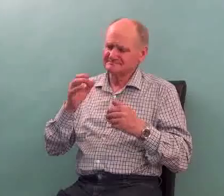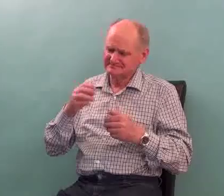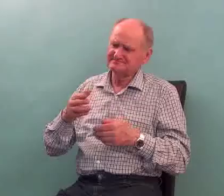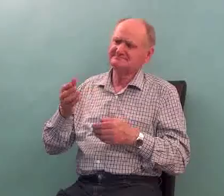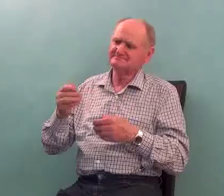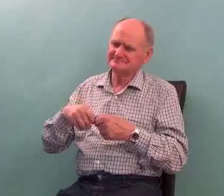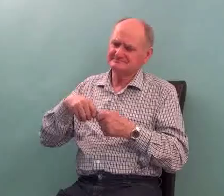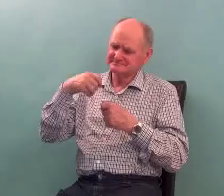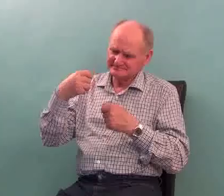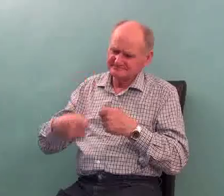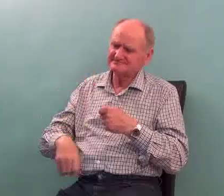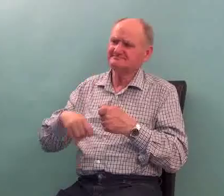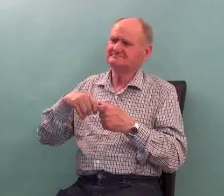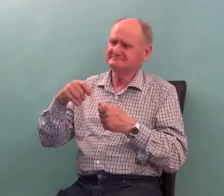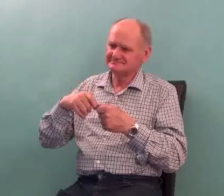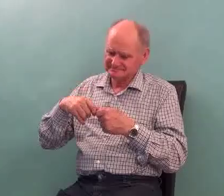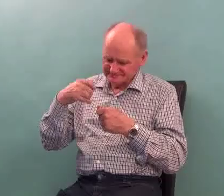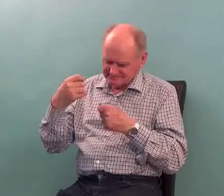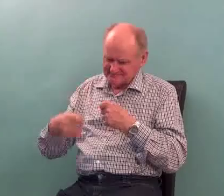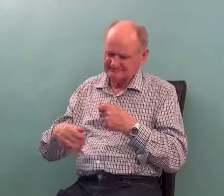Gramy w karty.